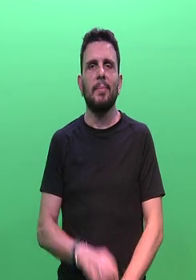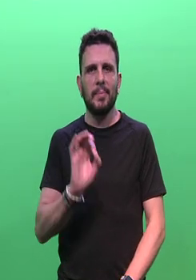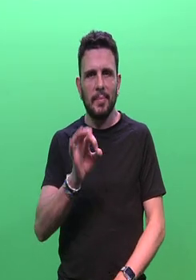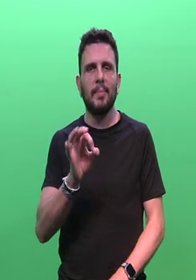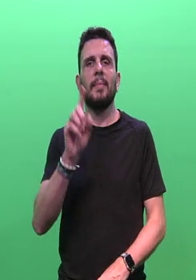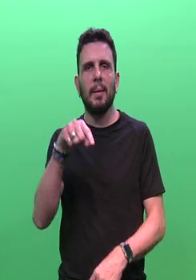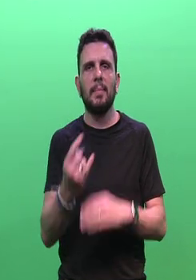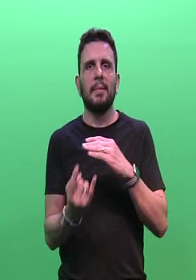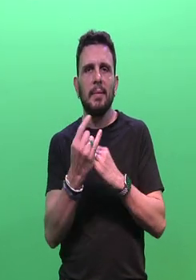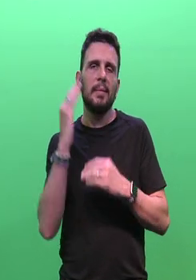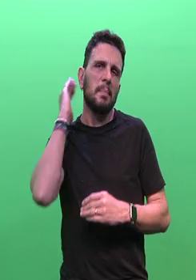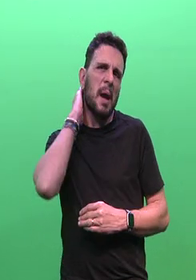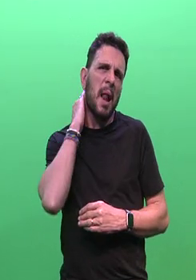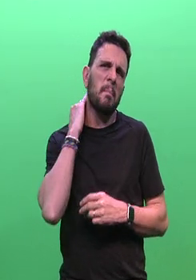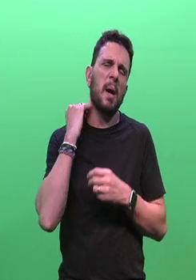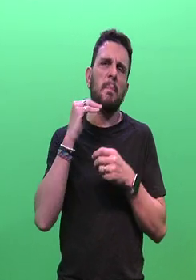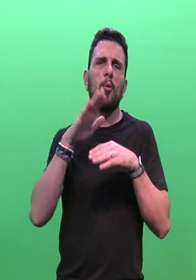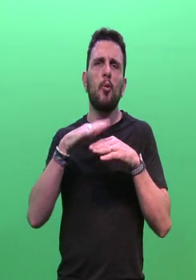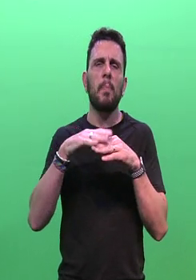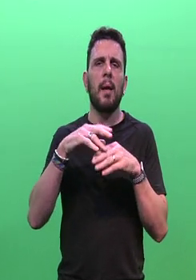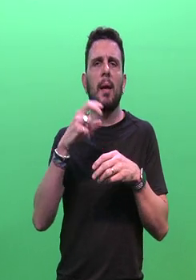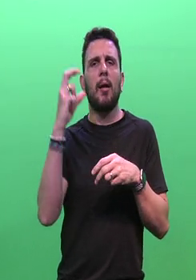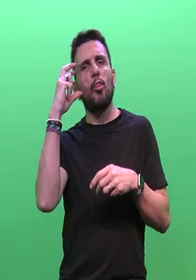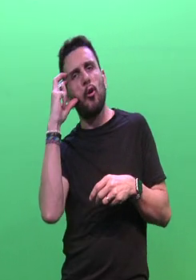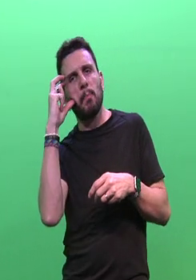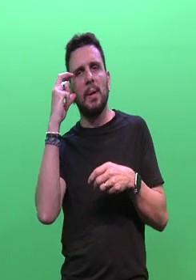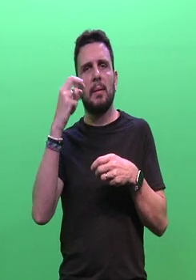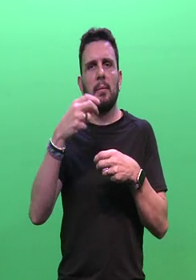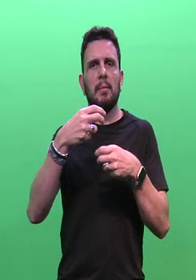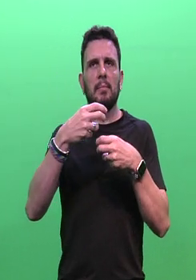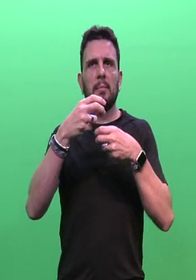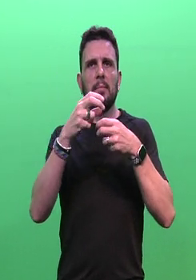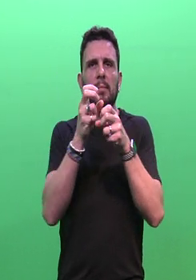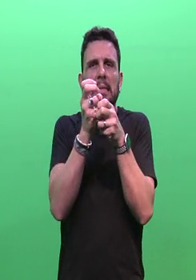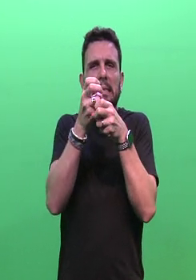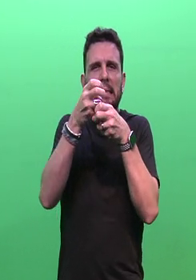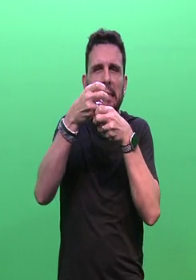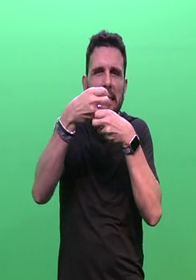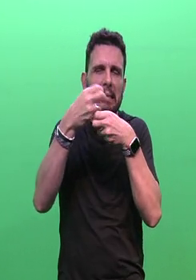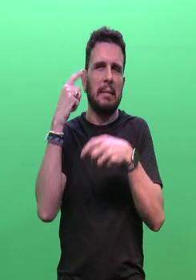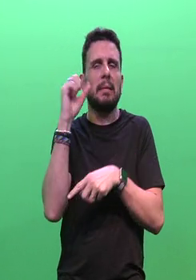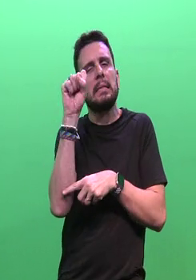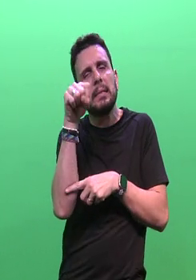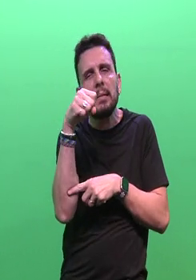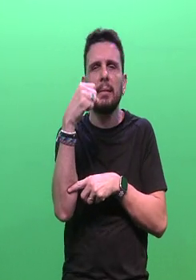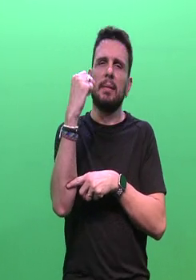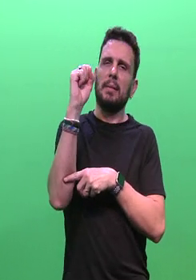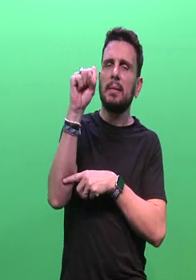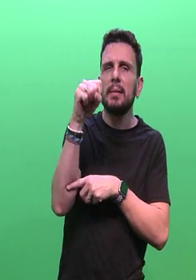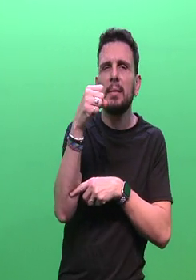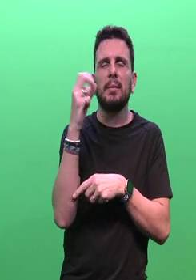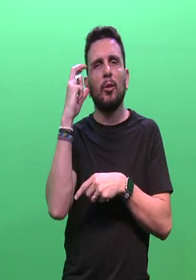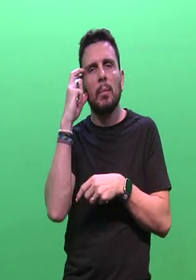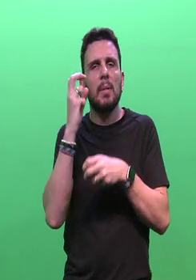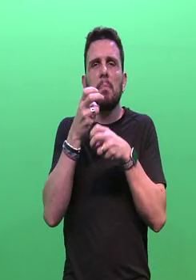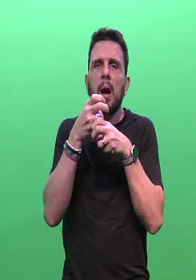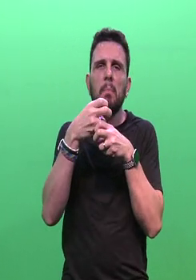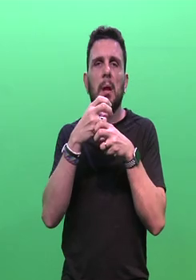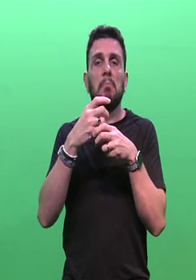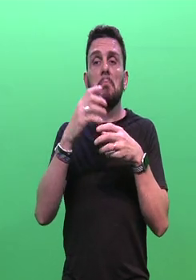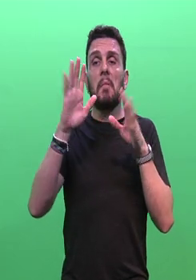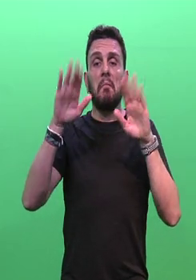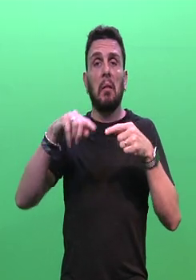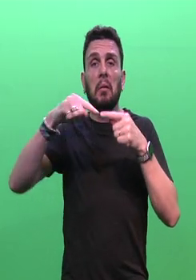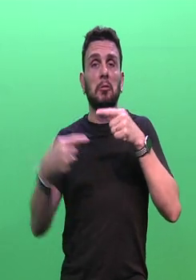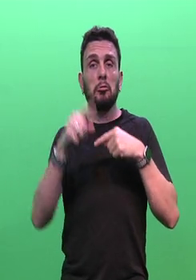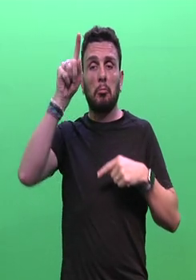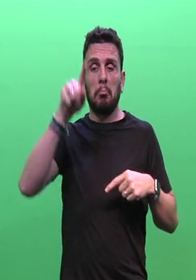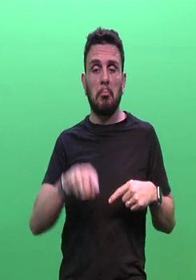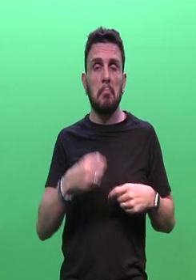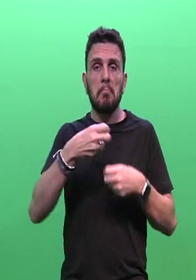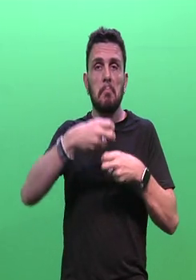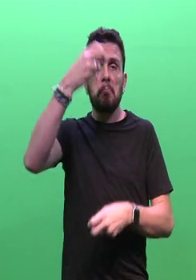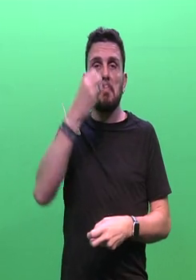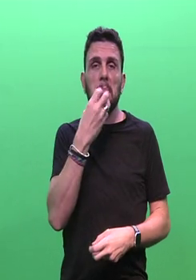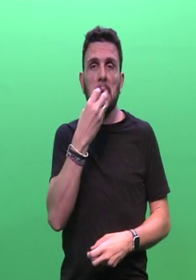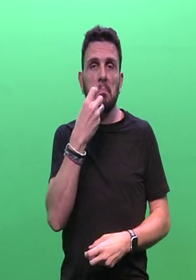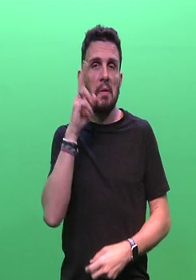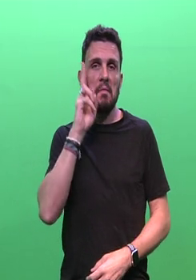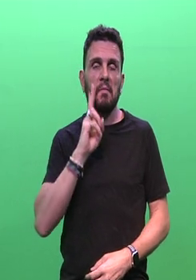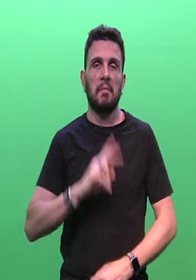Sí, també em fa mal la zona cervical perquè mentre dormi giro el cap, i quan dormo em fa mal. La resta del cos està bé, i la columna també.